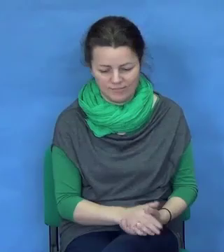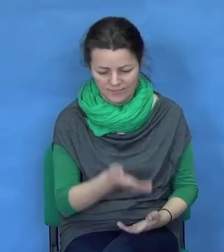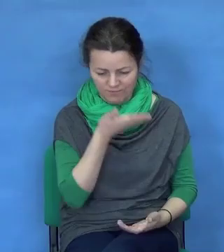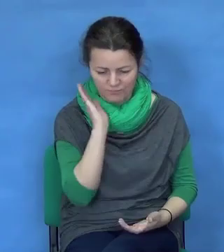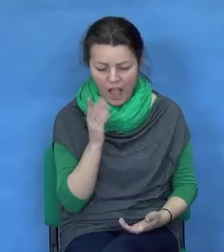Nie ma.